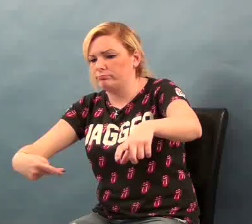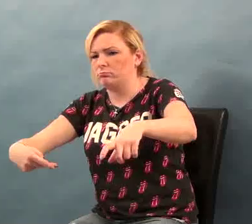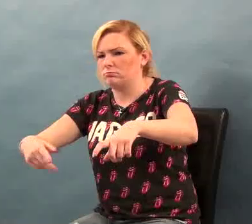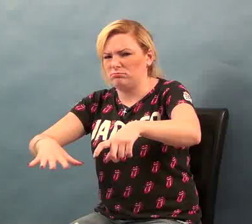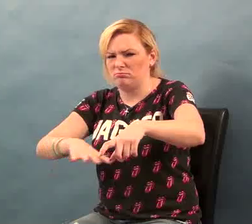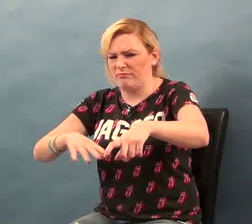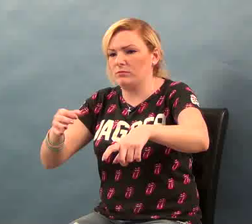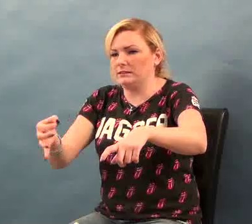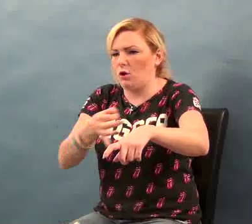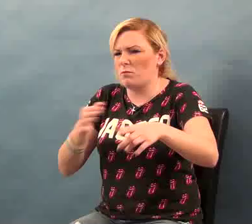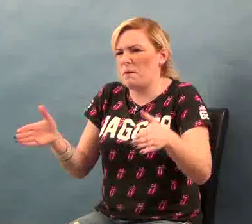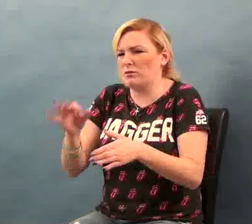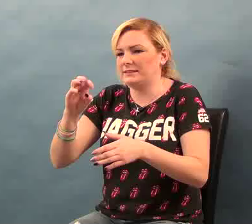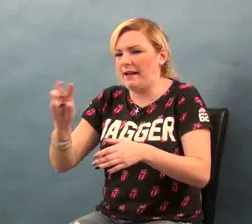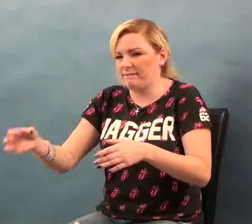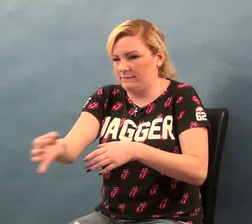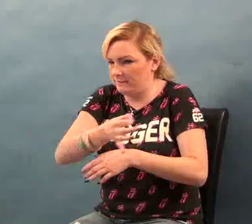W tym miejscu był mały staw.